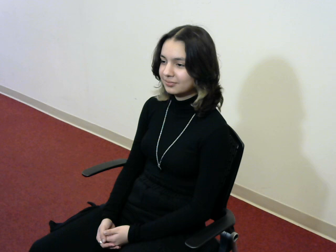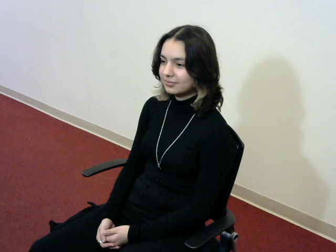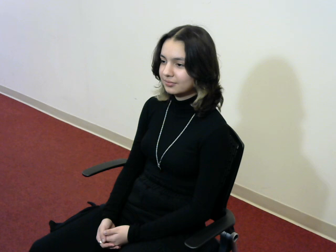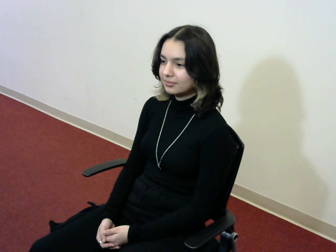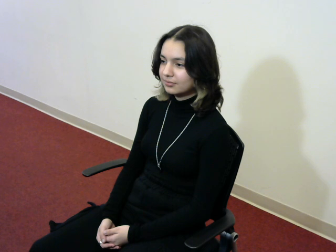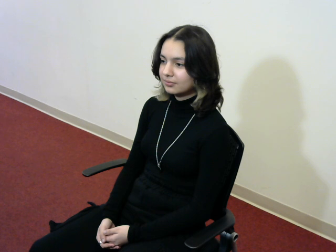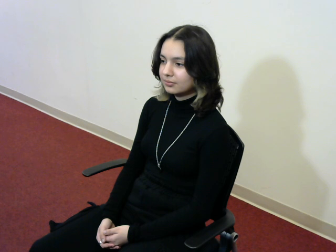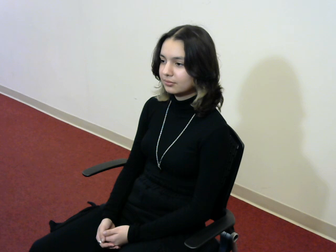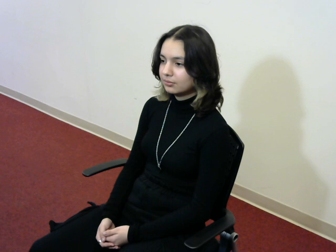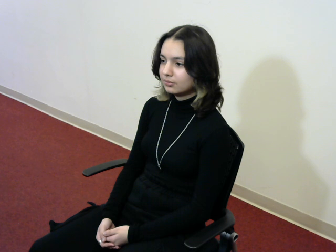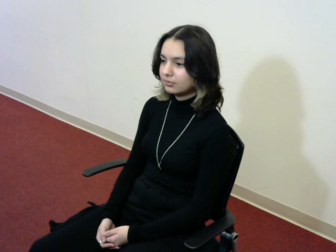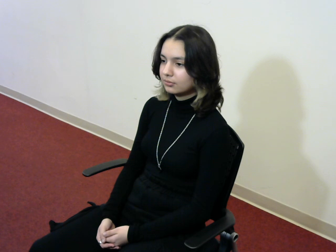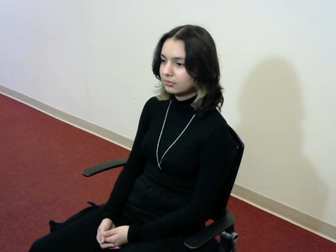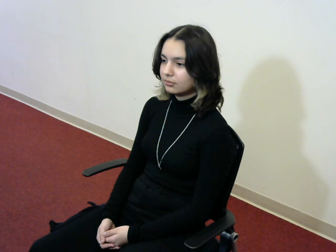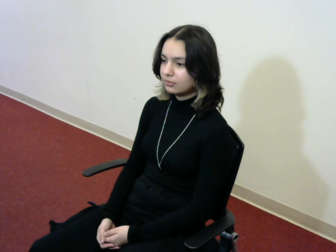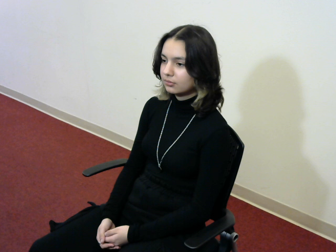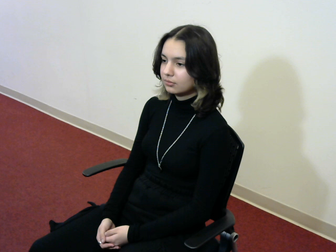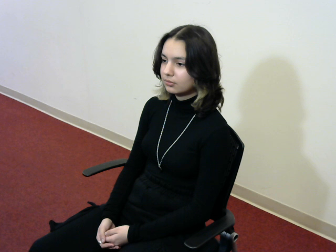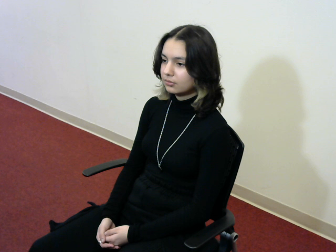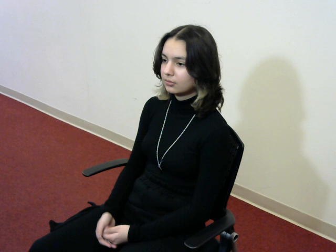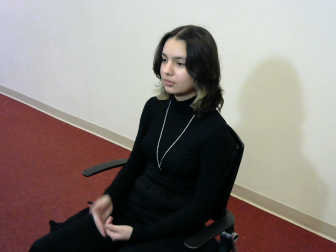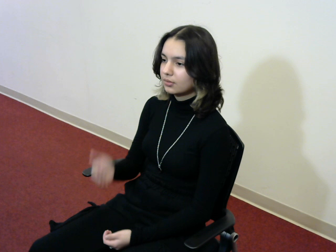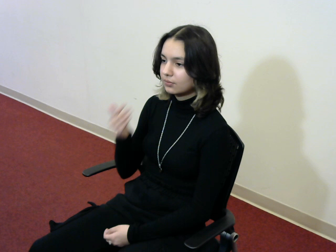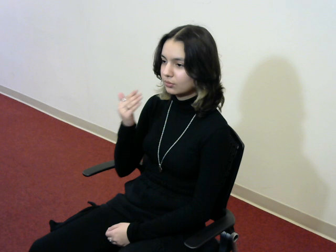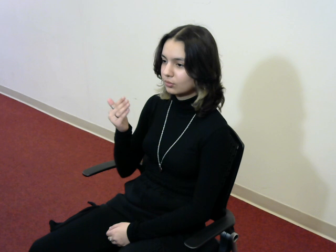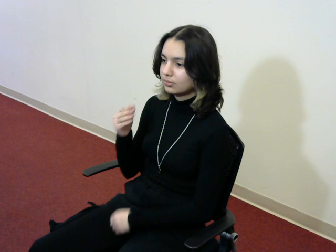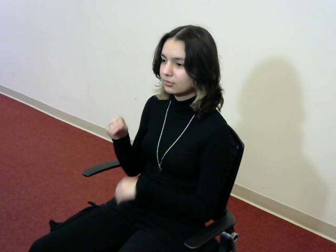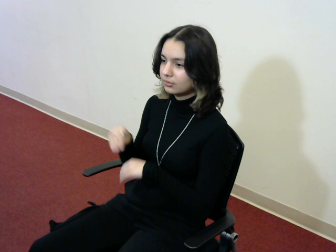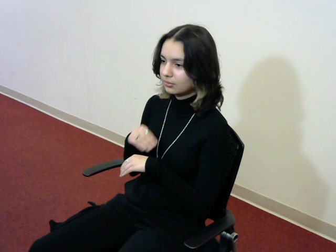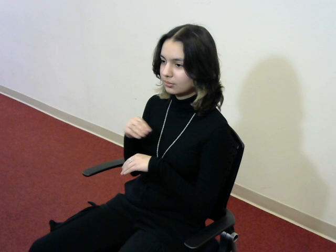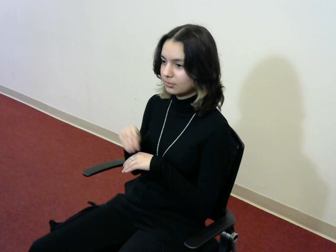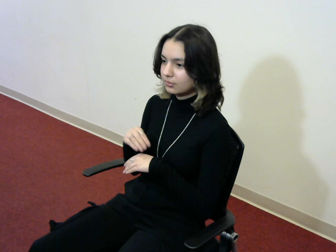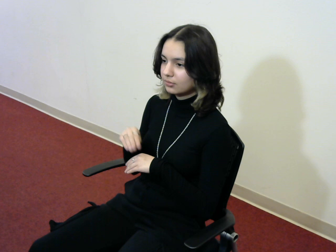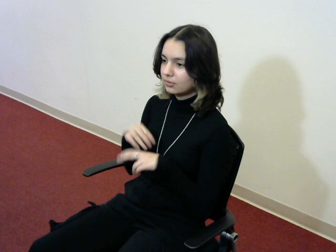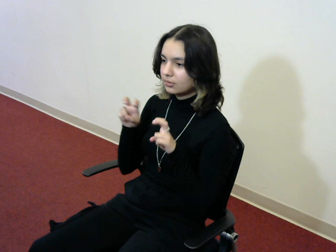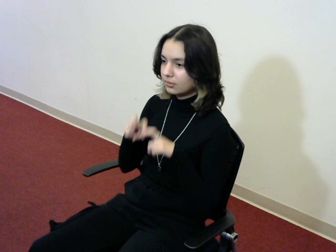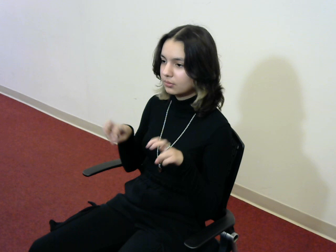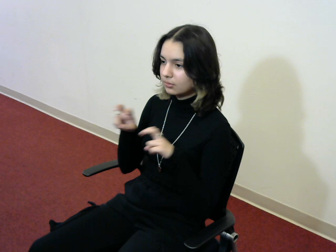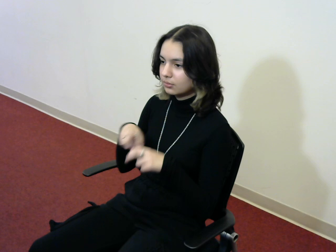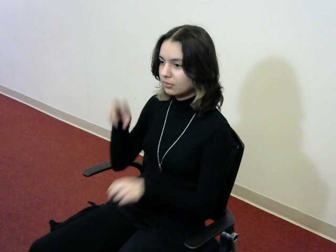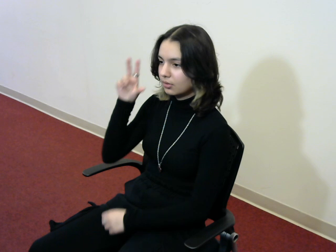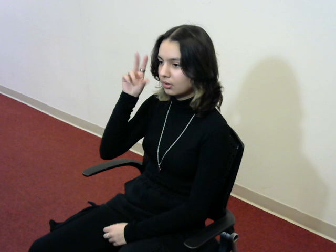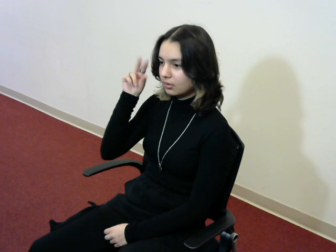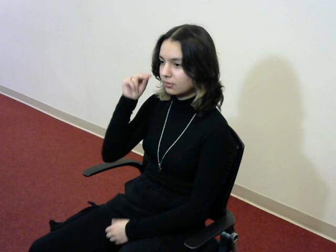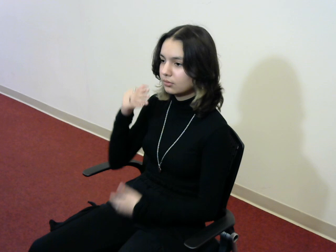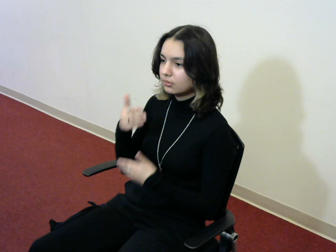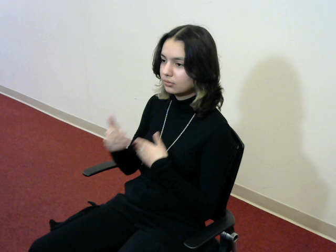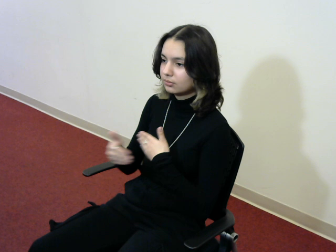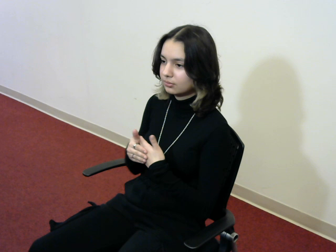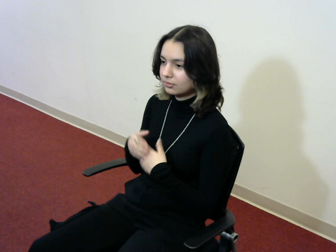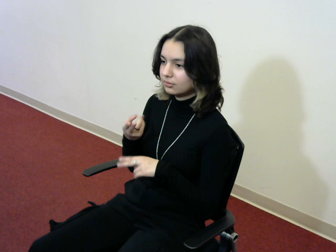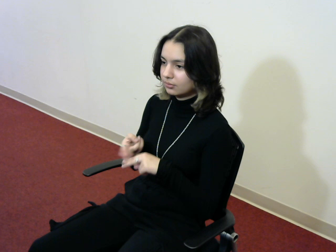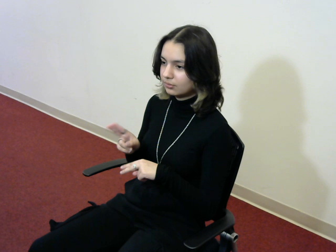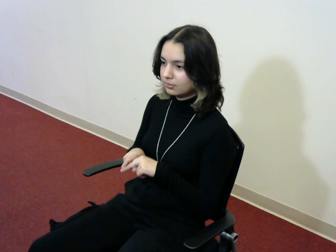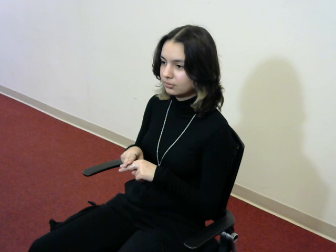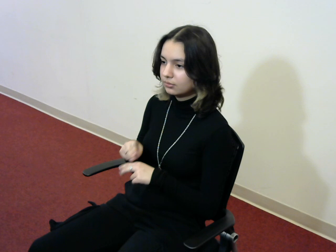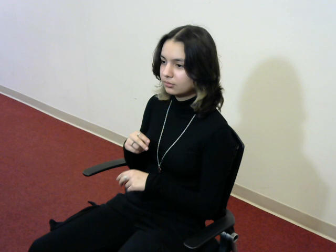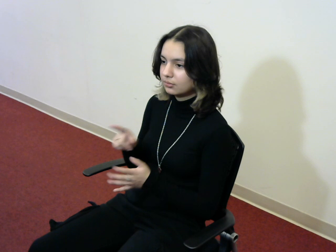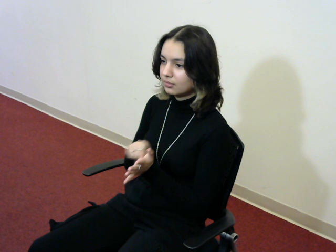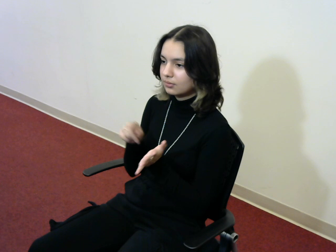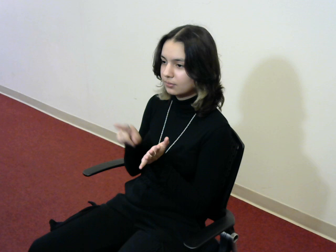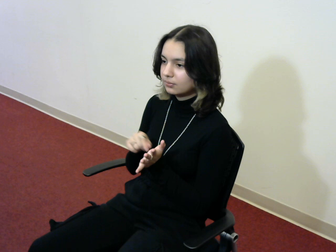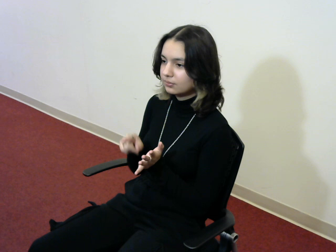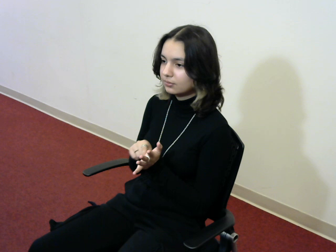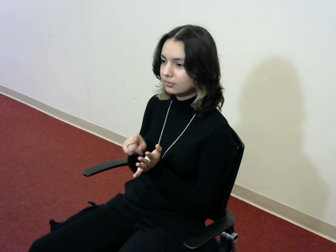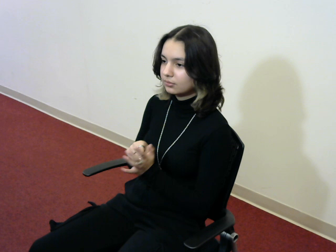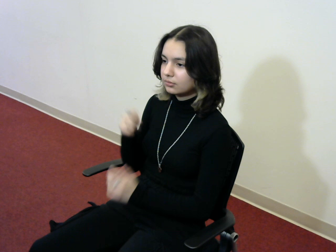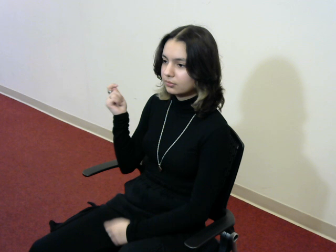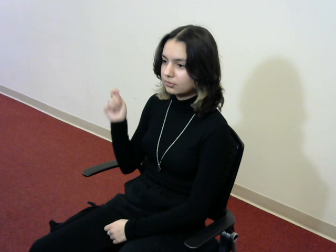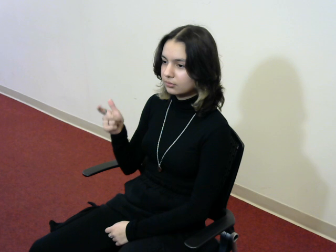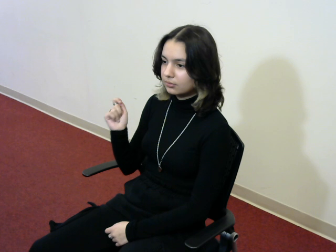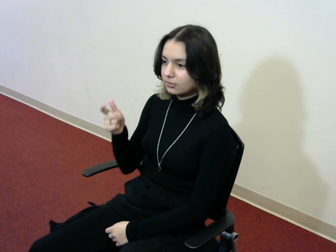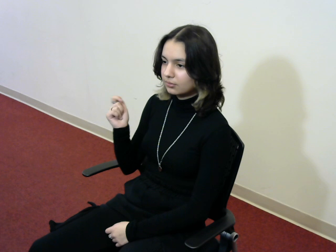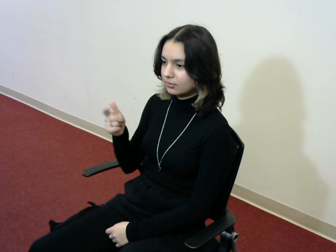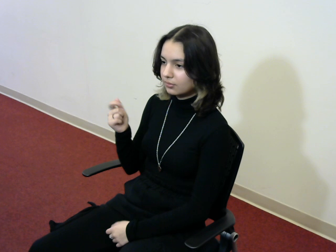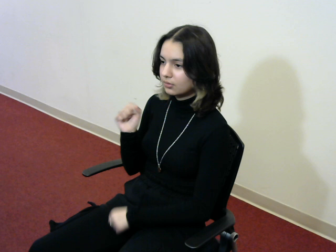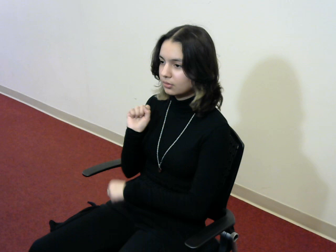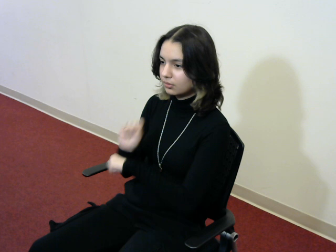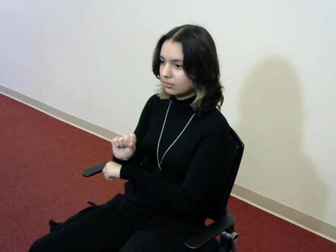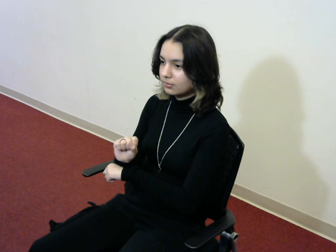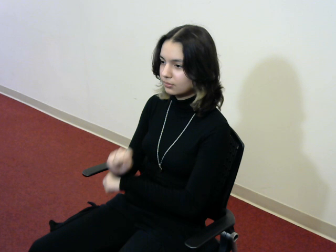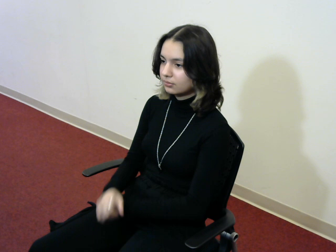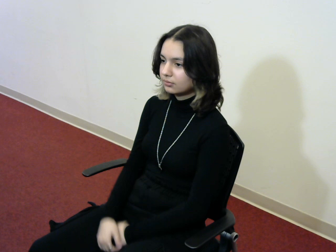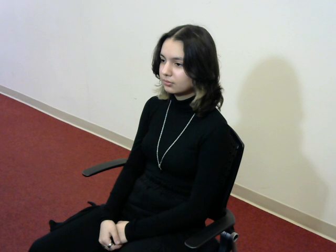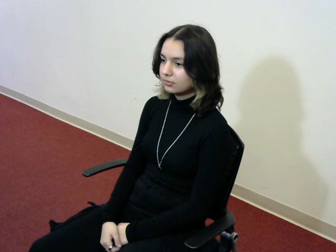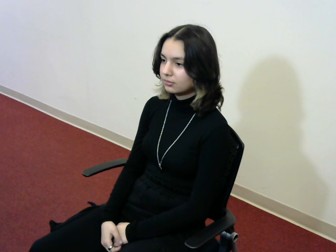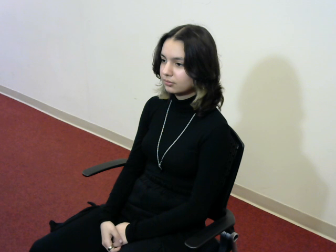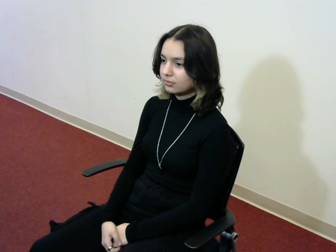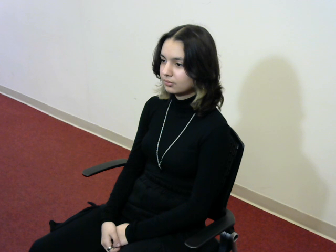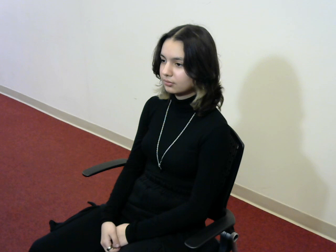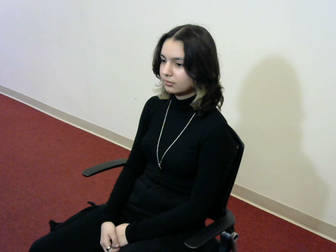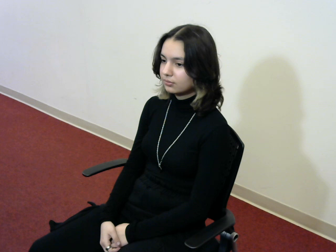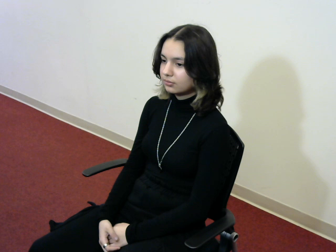Sizin həyat yoldaşınızın müayinə tarixi çatdığı üçün pensiya ödənişi dayanıb